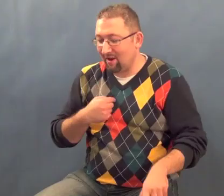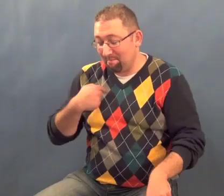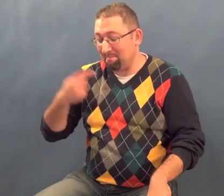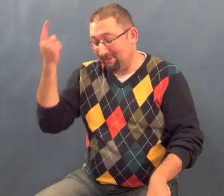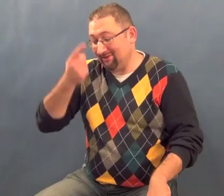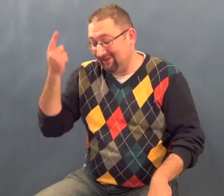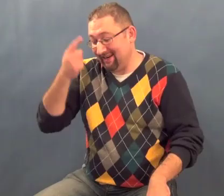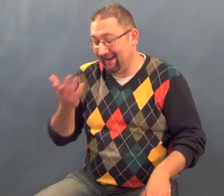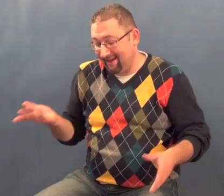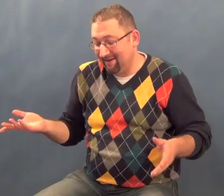Tak myślę.